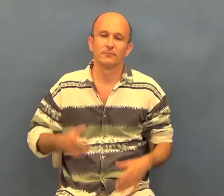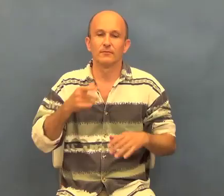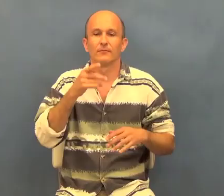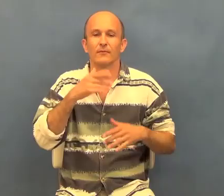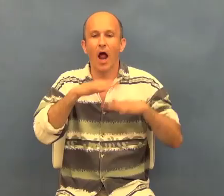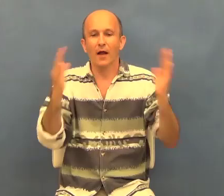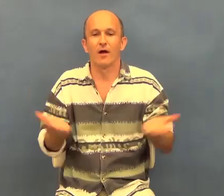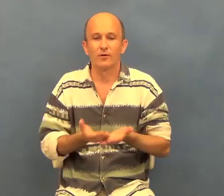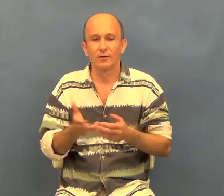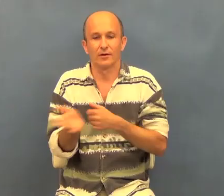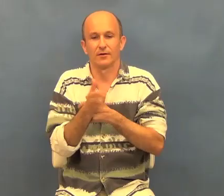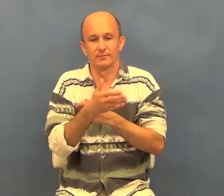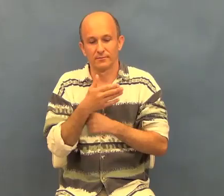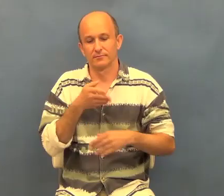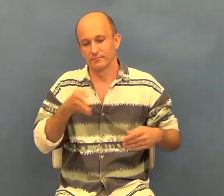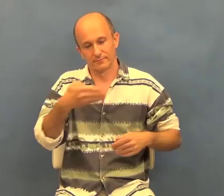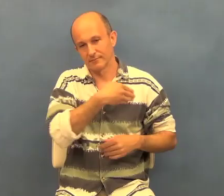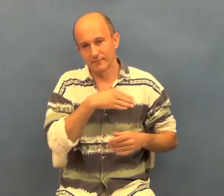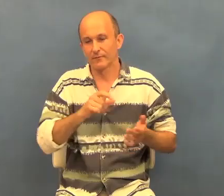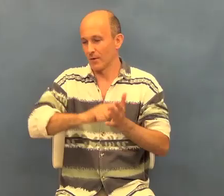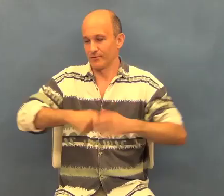Jest akwarium z rybką w środku.